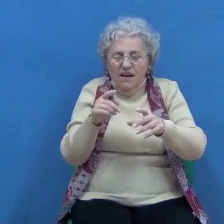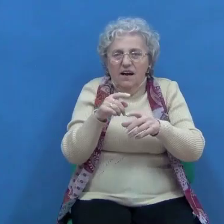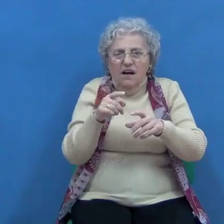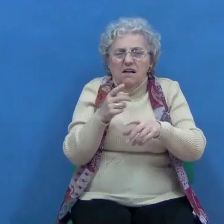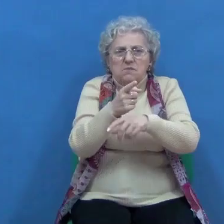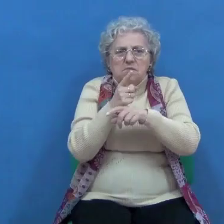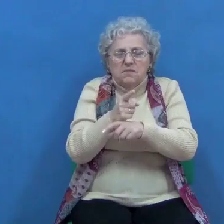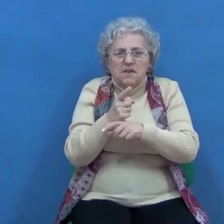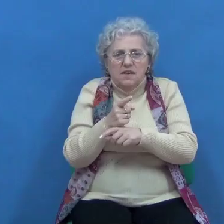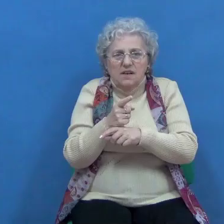Wystrzelił.